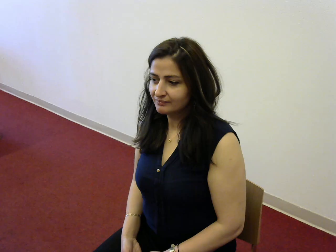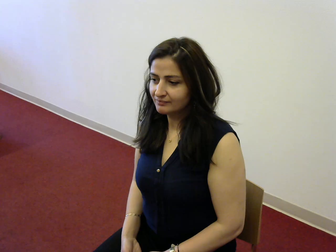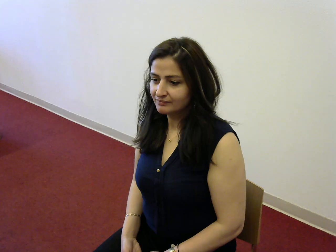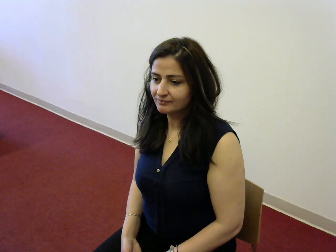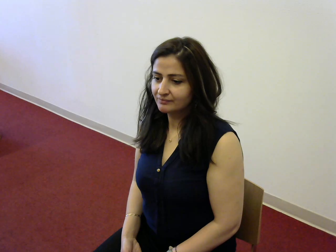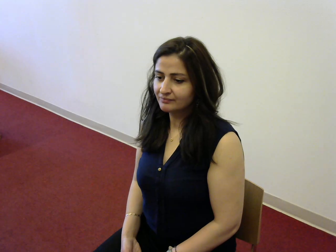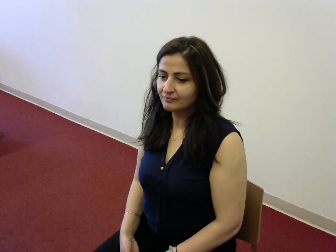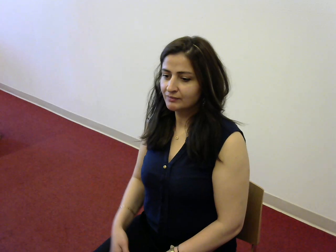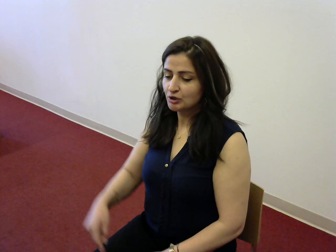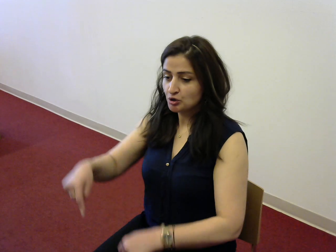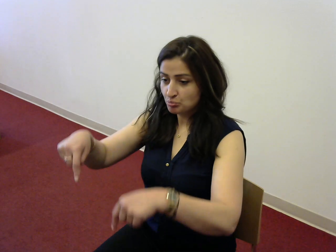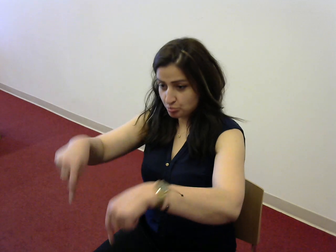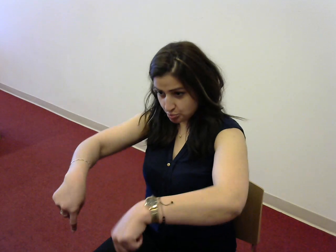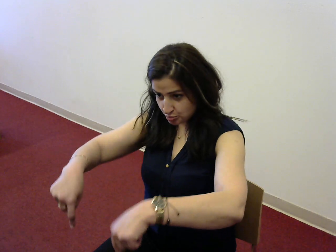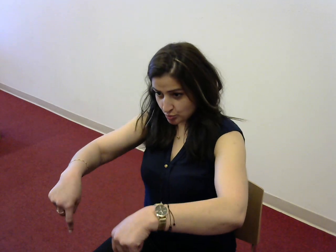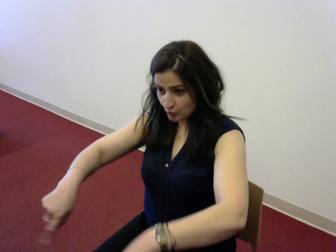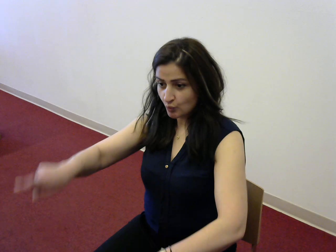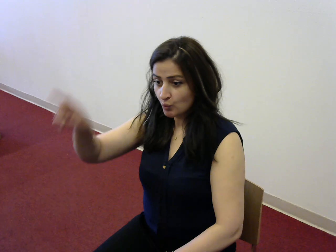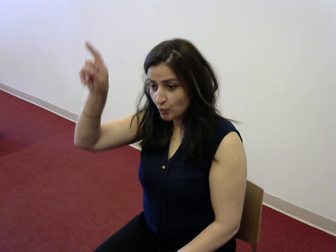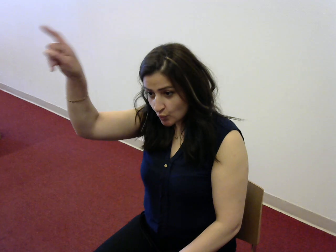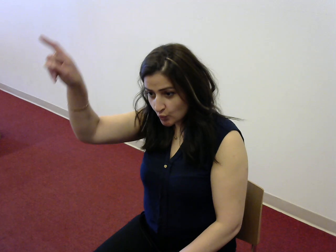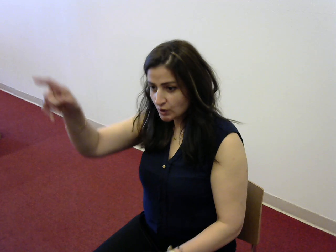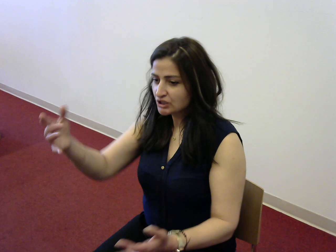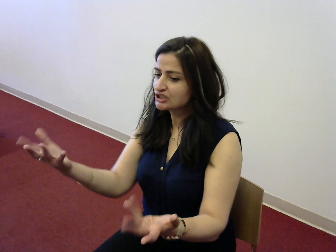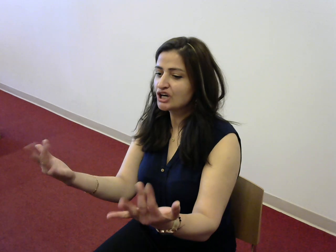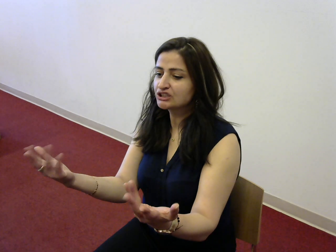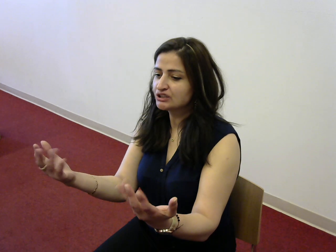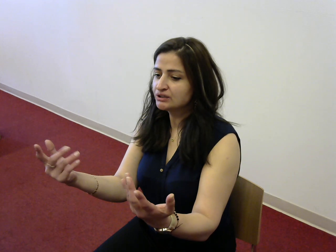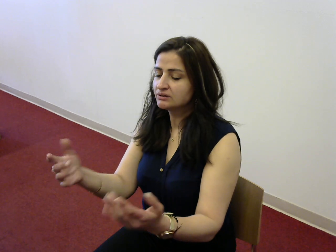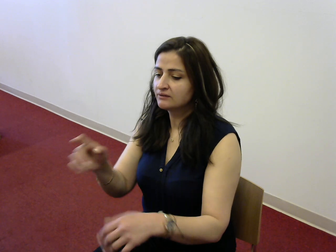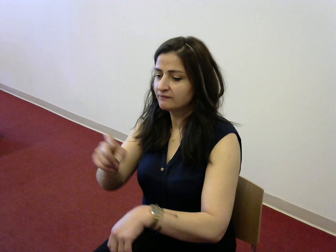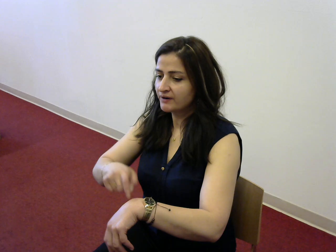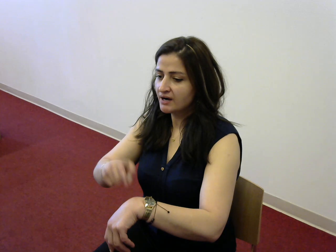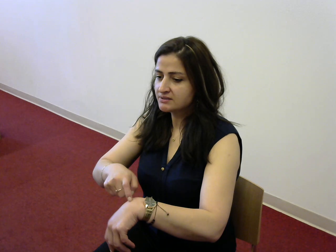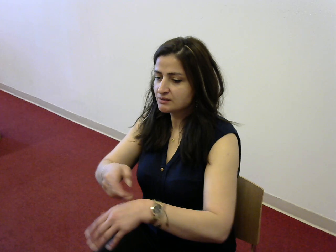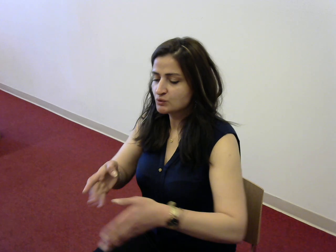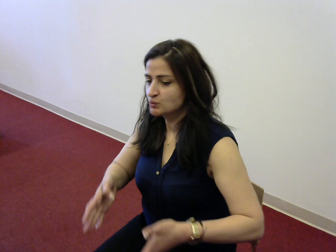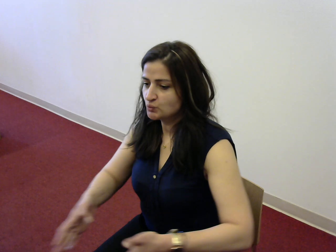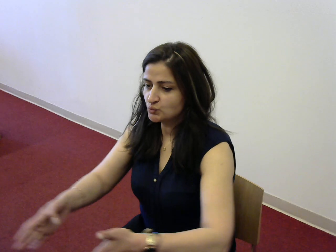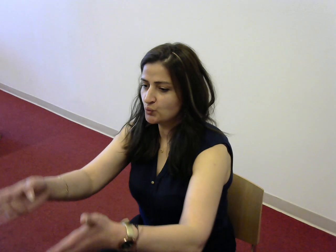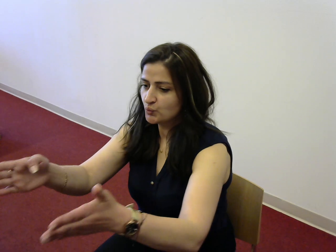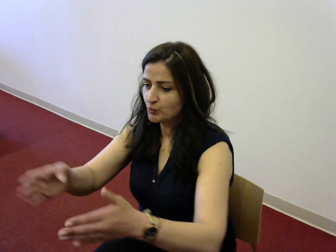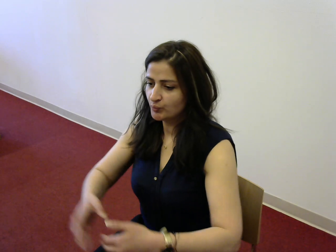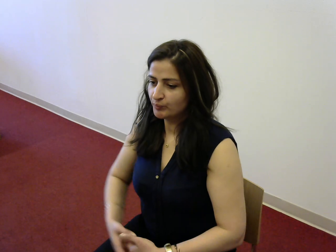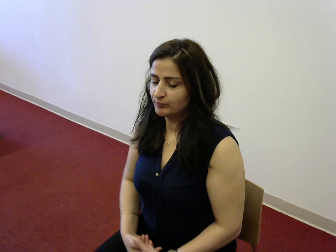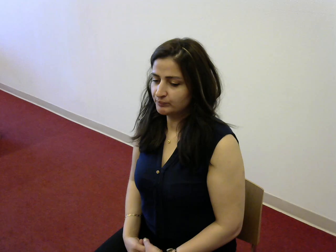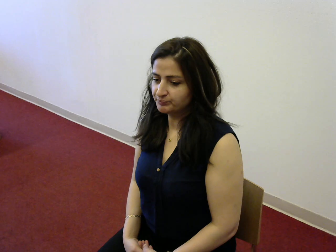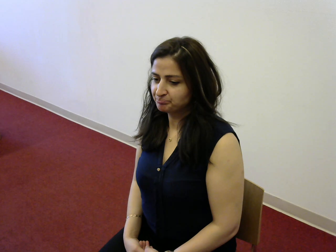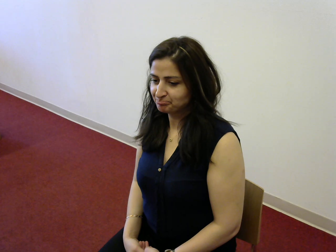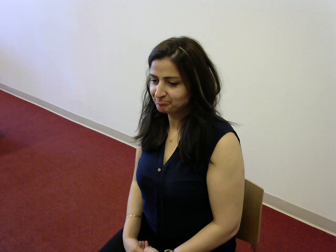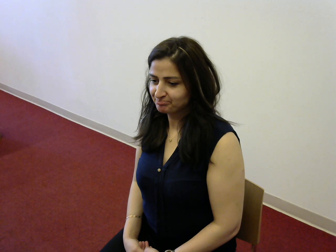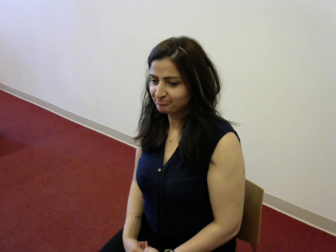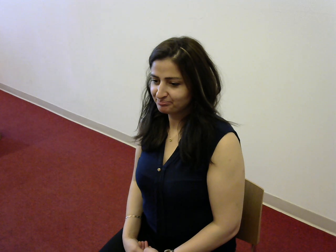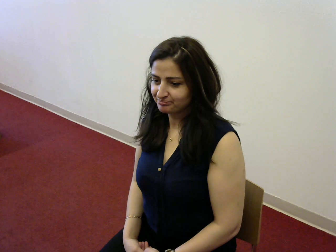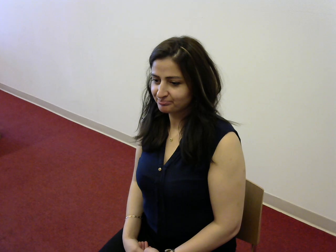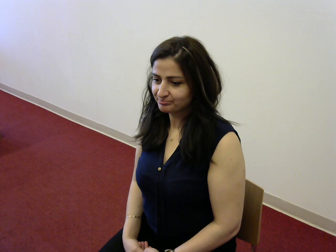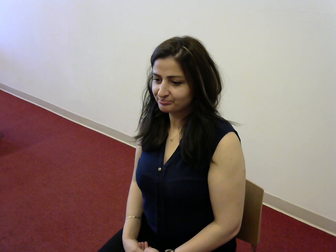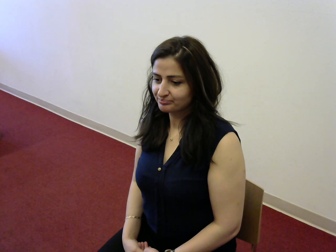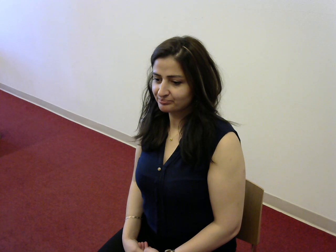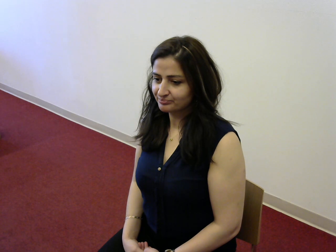Burdan oraya nə qədər vaxt yoldur?